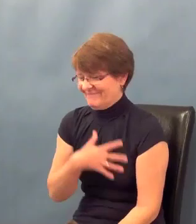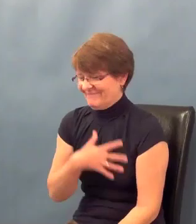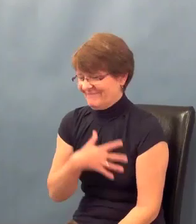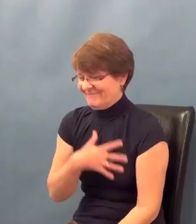Przestraszył się.